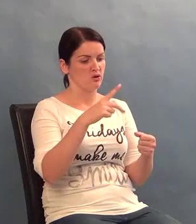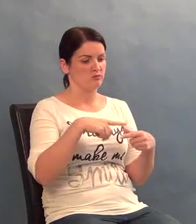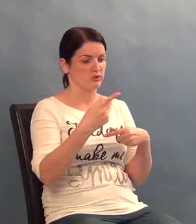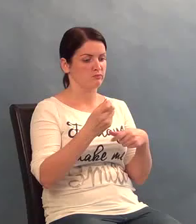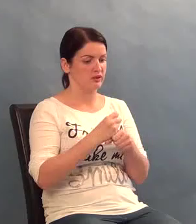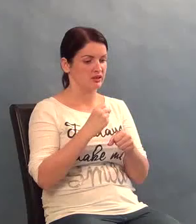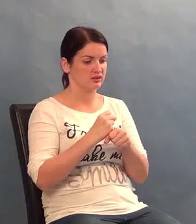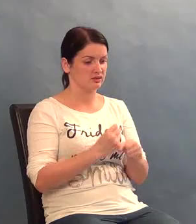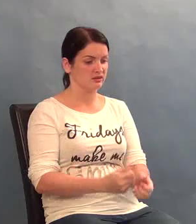Mam nadzieję, że trafię.